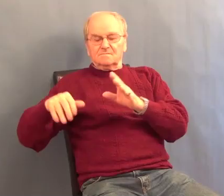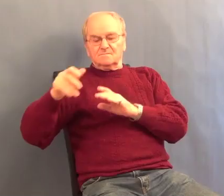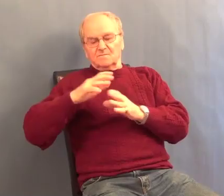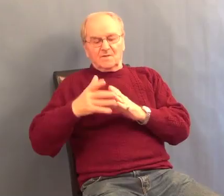I to już wszystko.